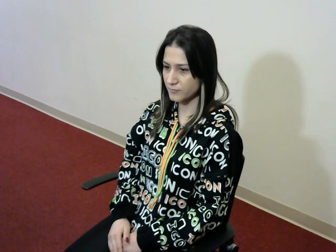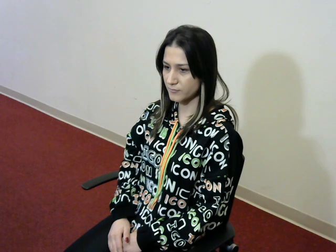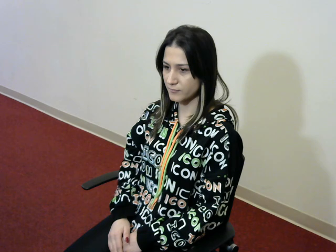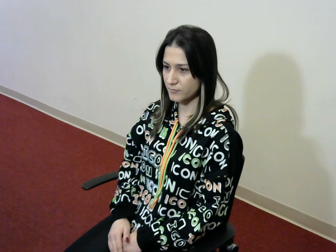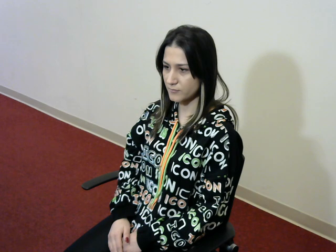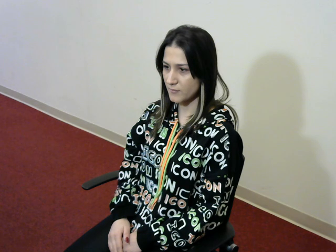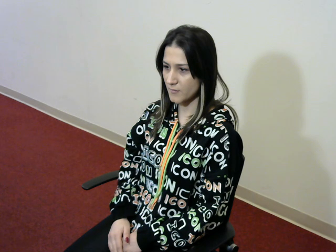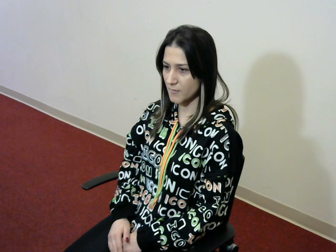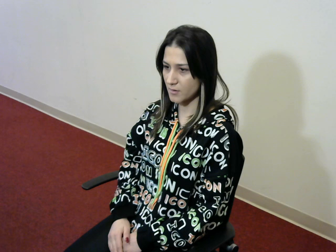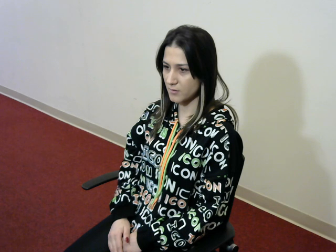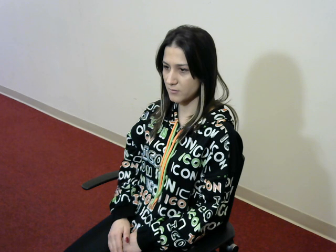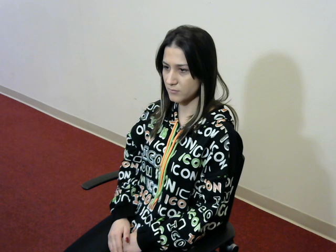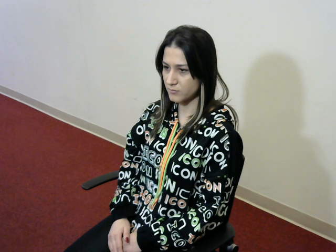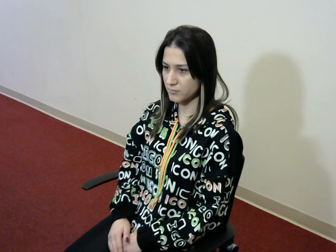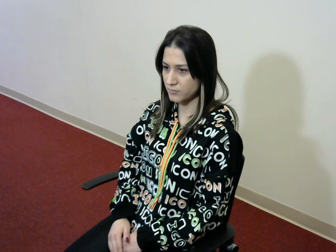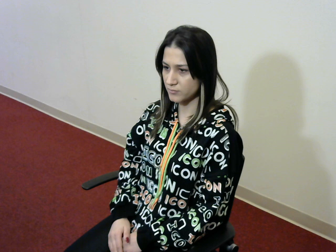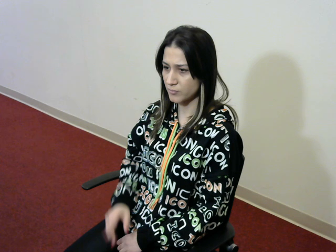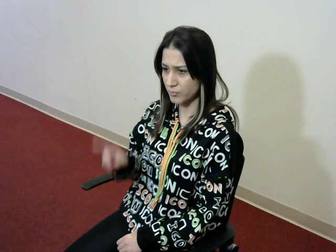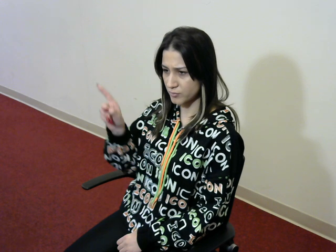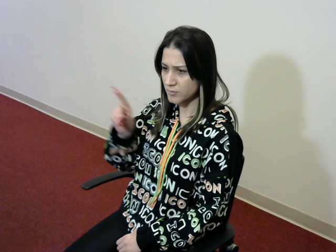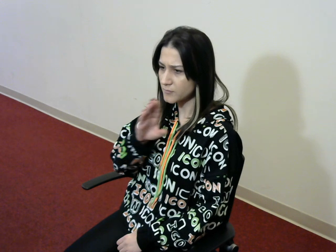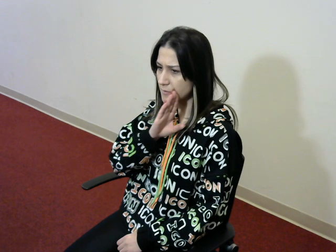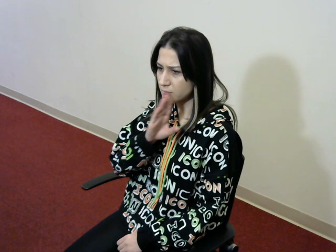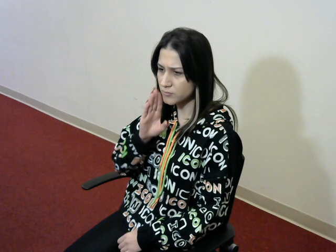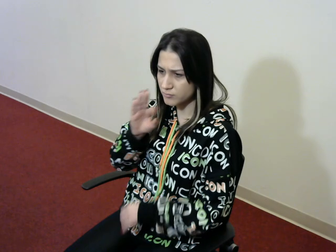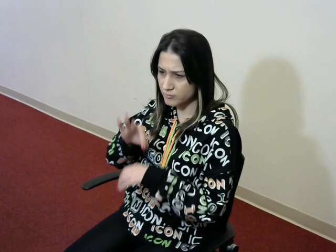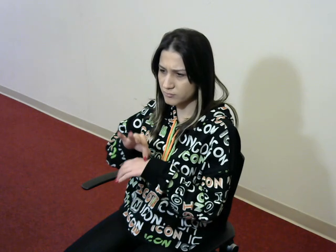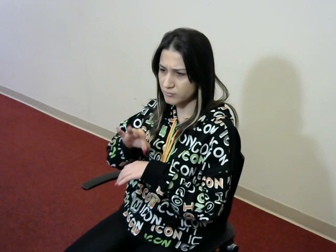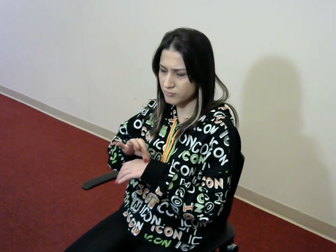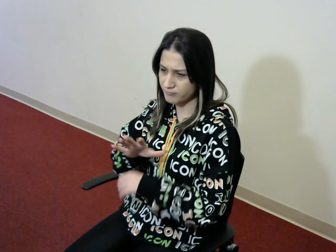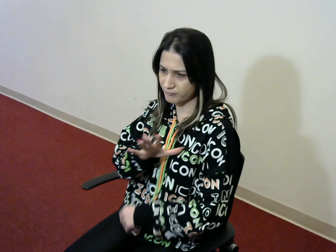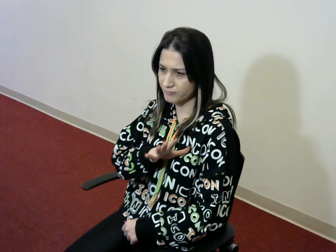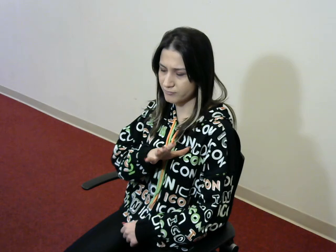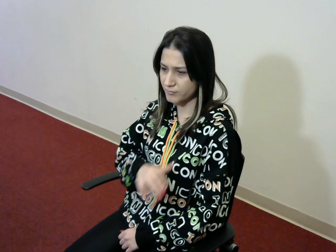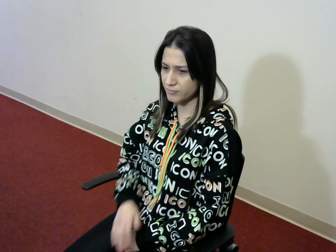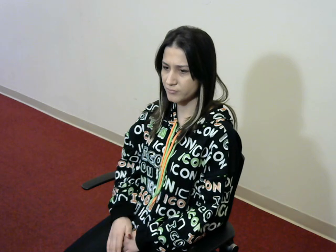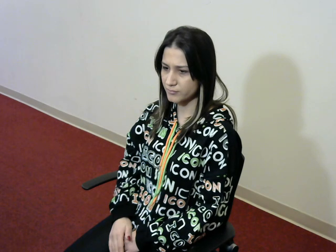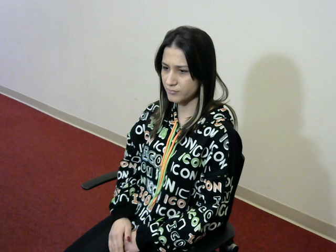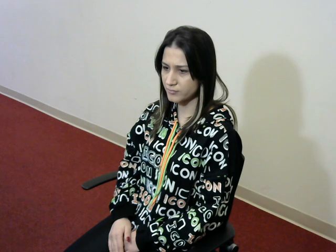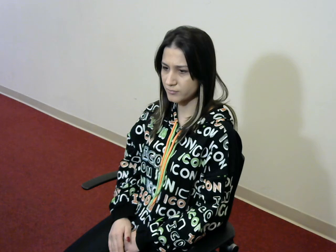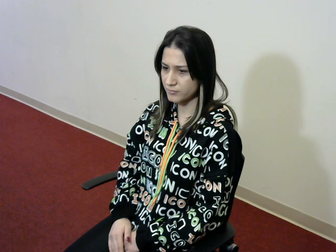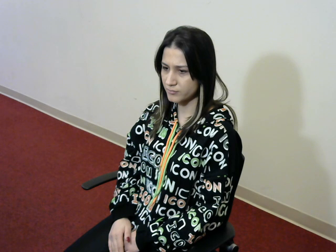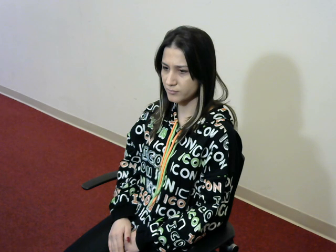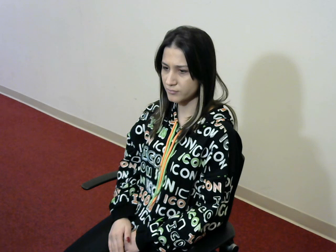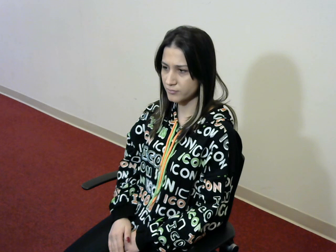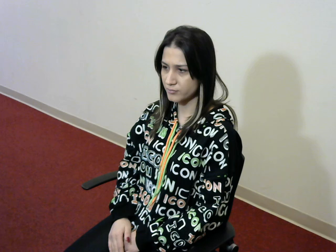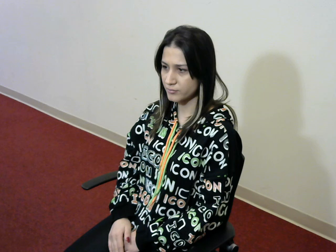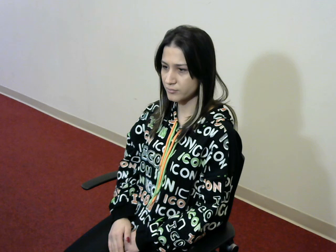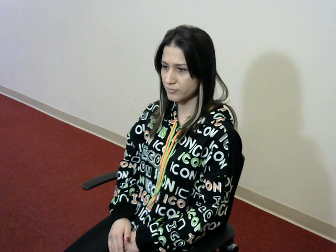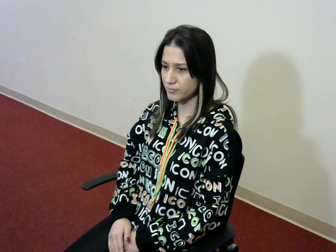Onun anası xəstələnmişdi